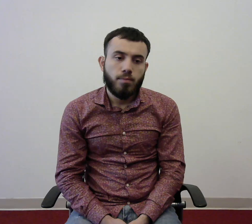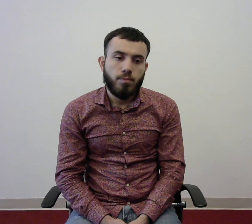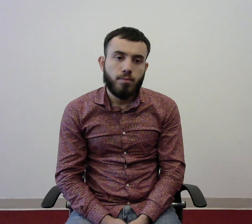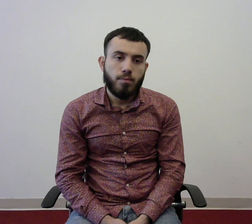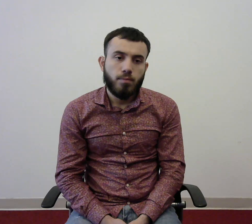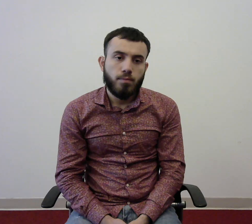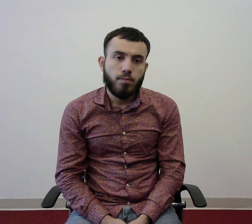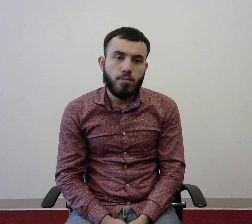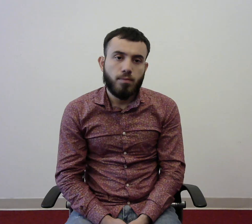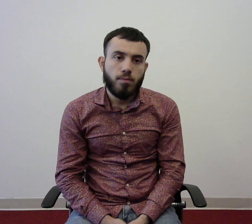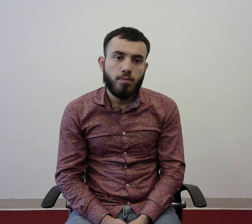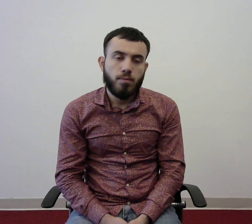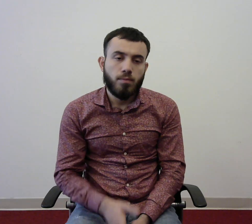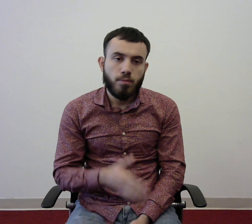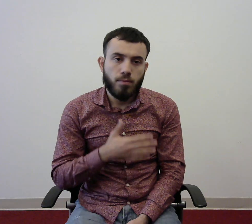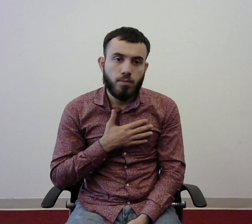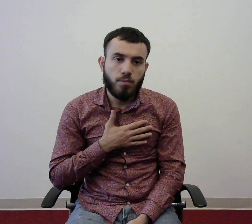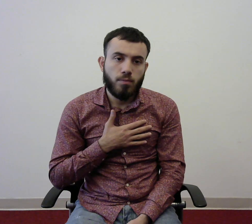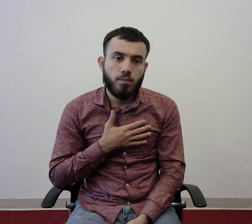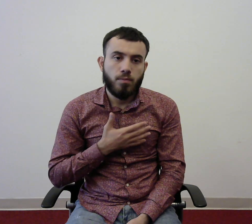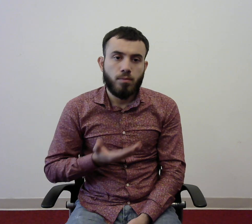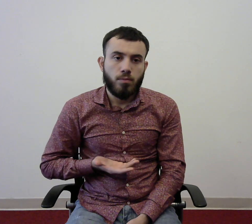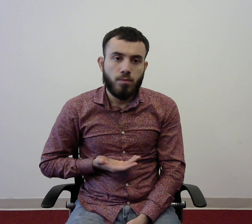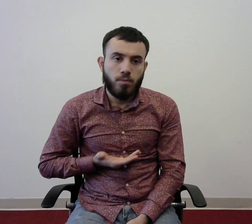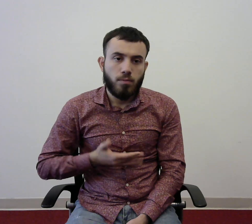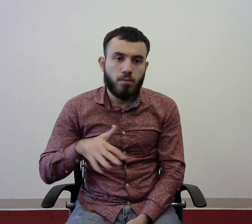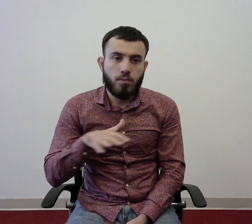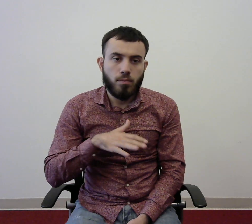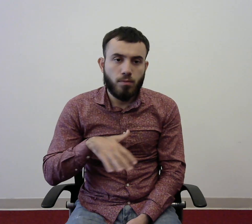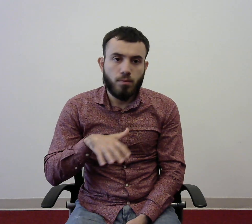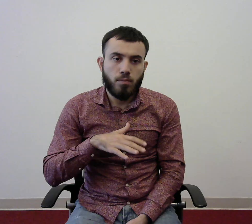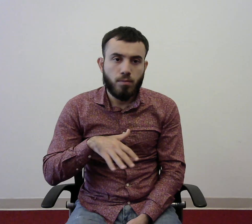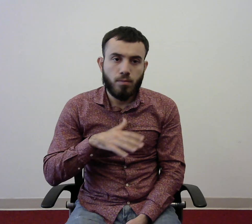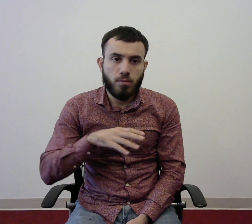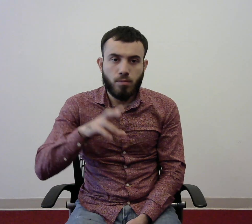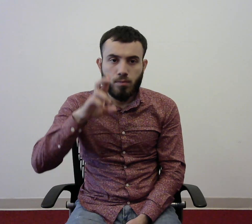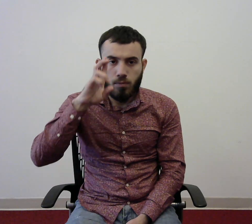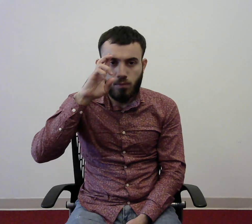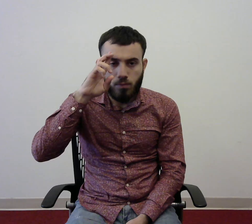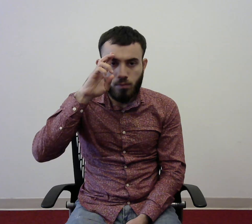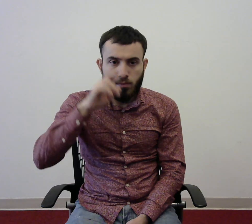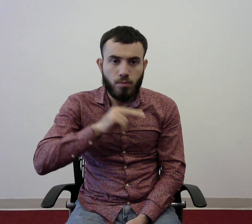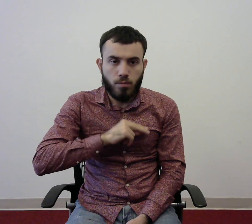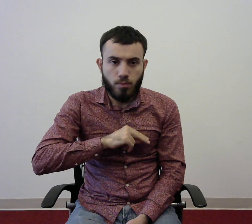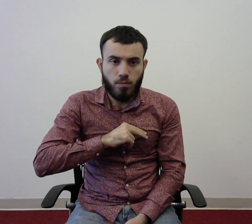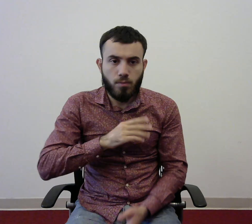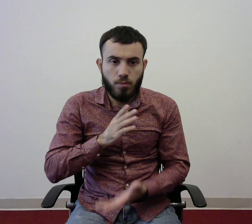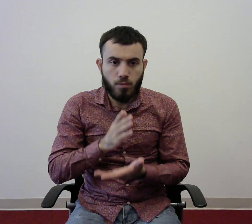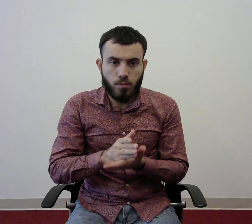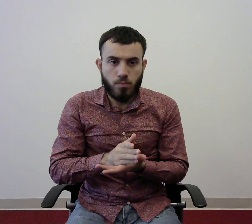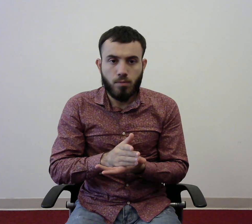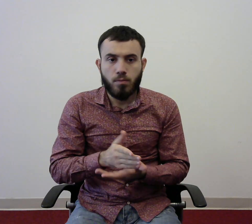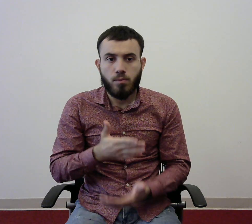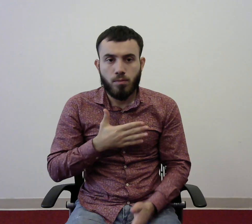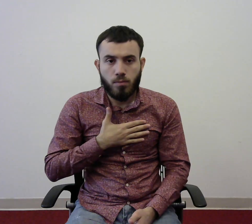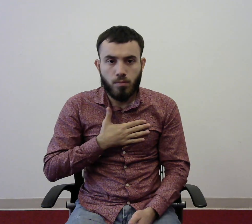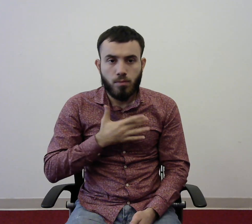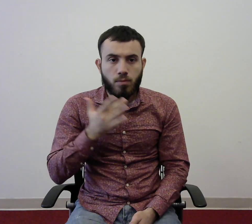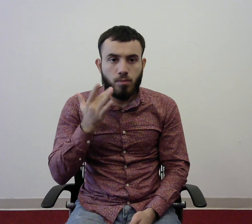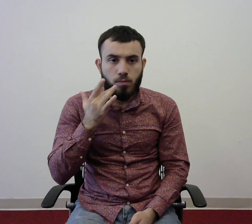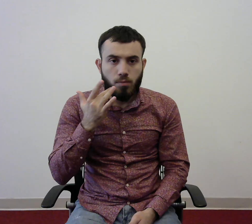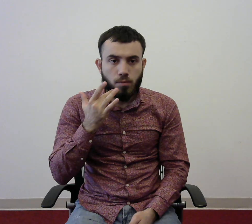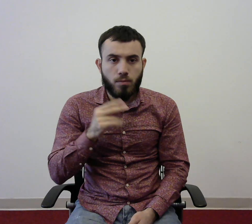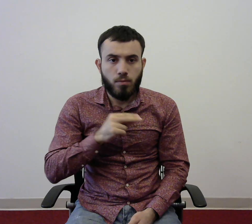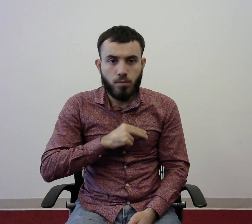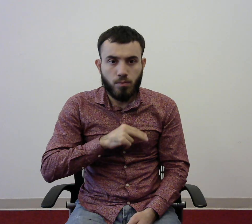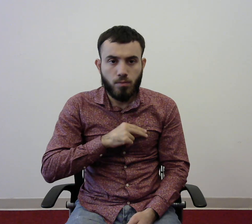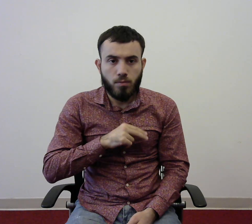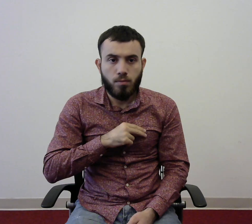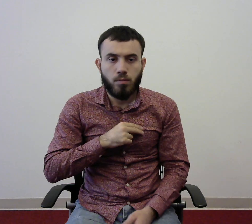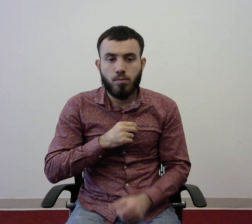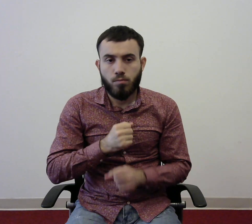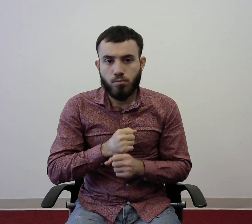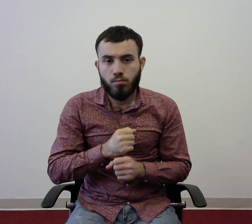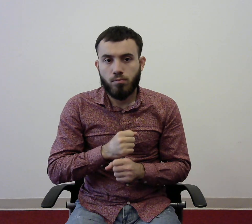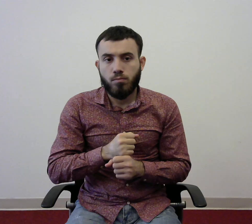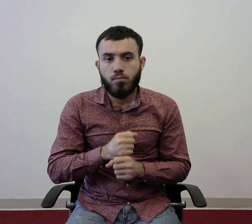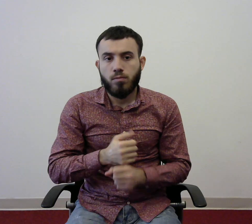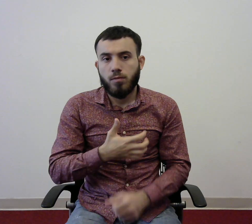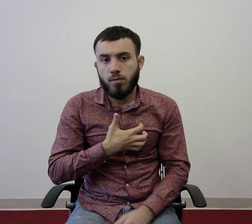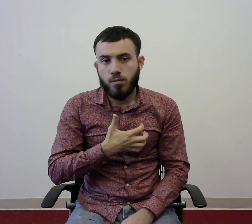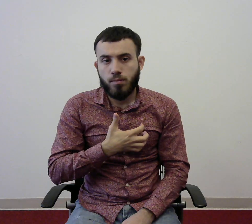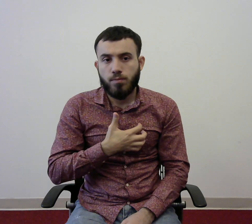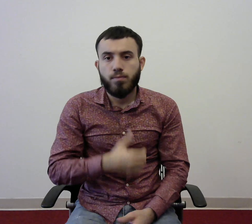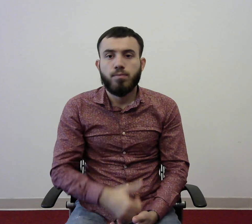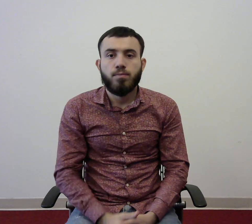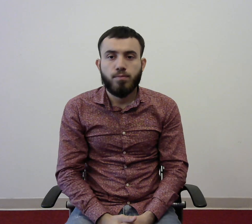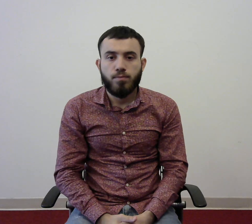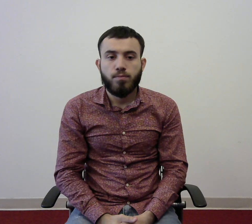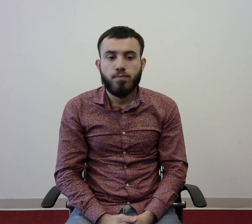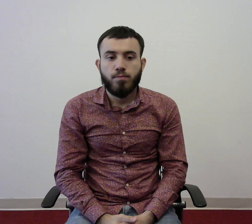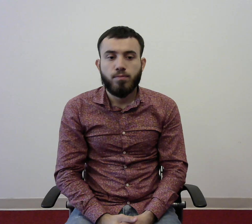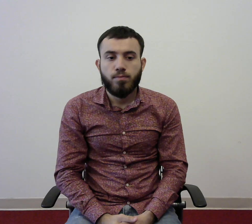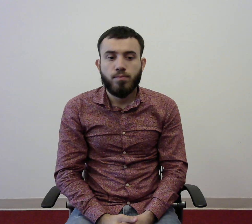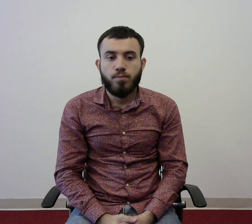Mənim yaşadığım ərazidə dövlət işi var, mən həmin işdə işləmək istəyirəm